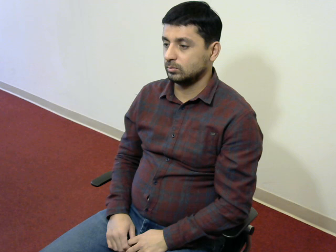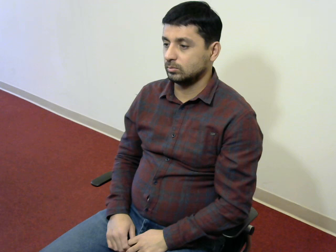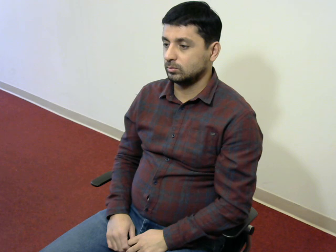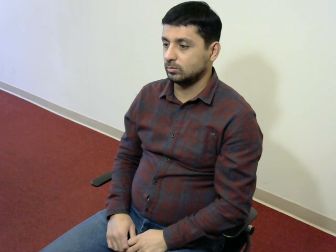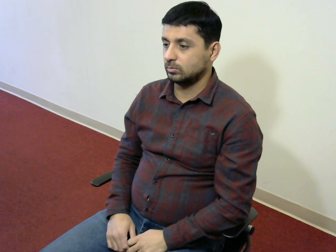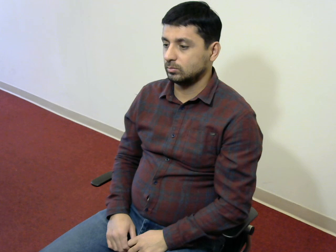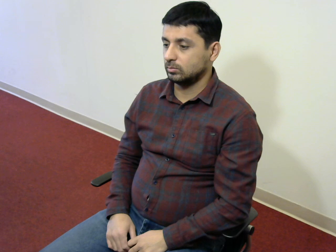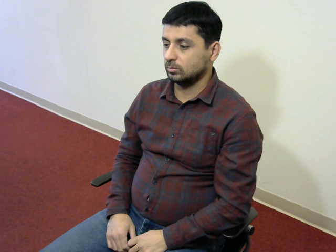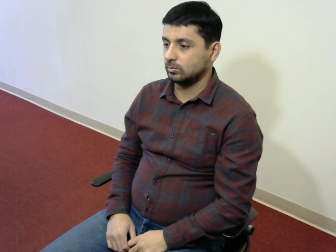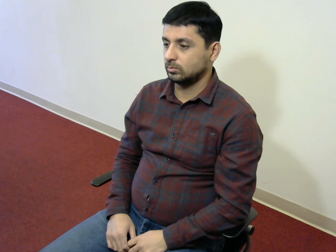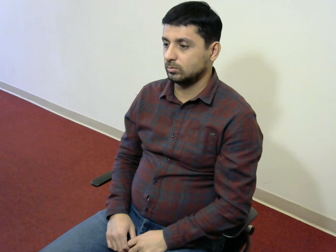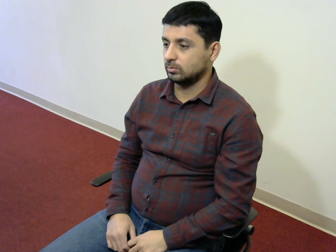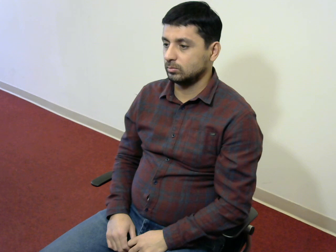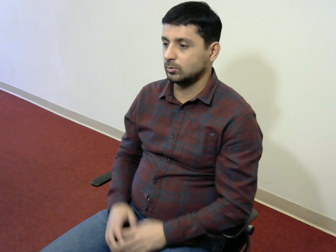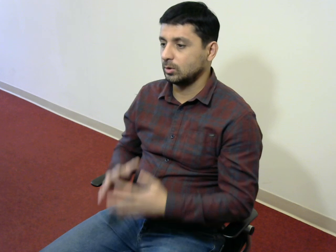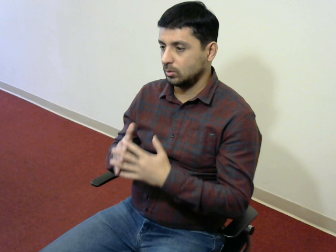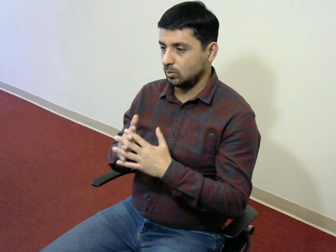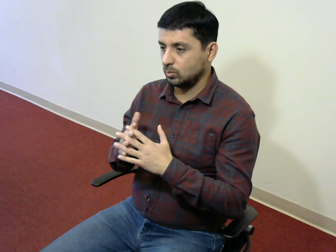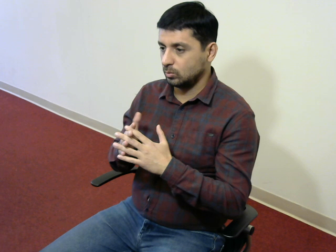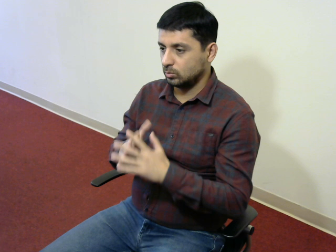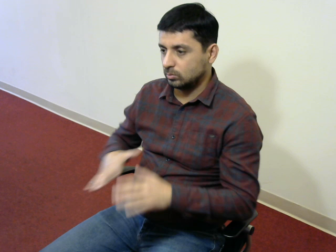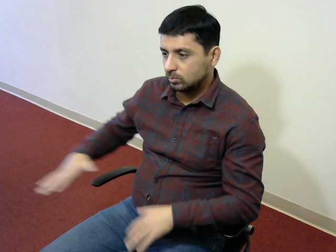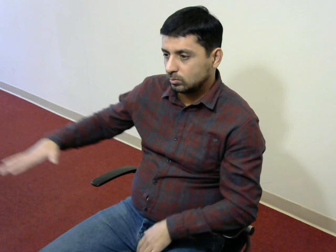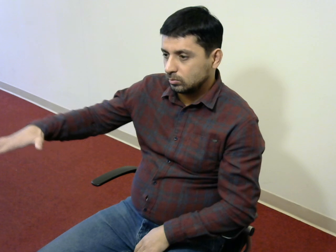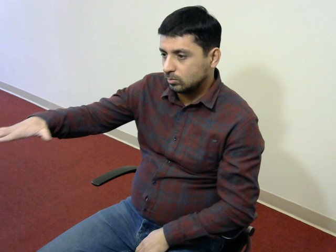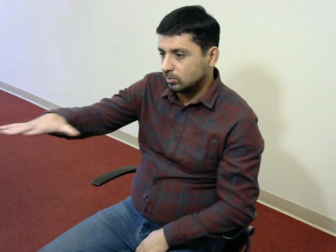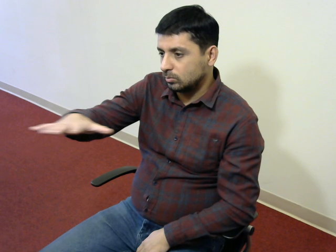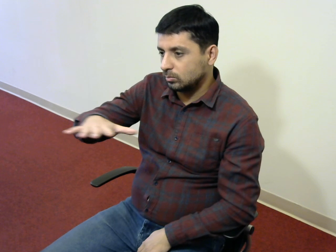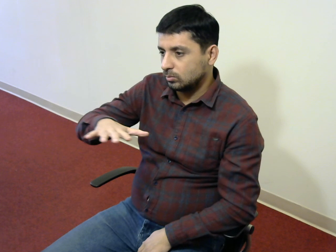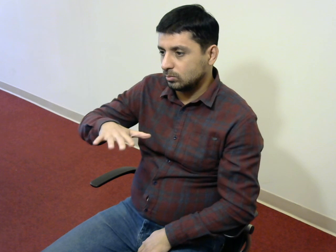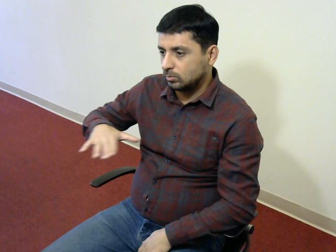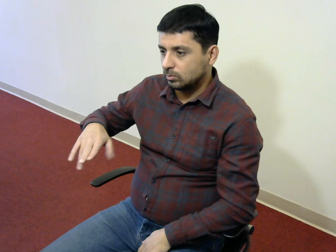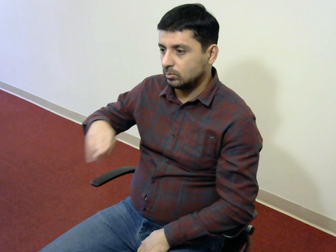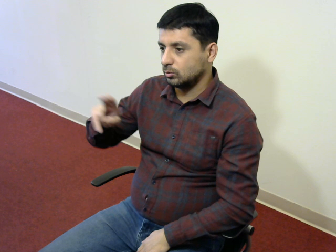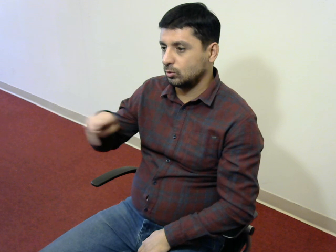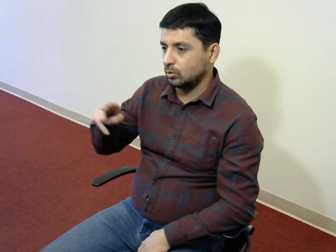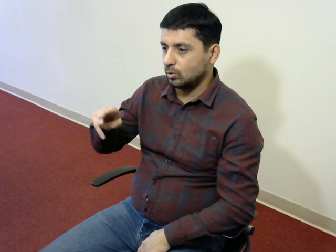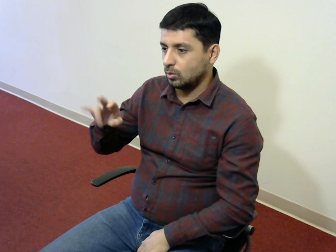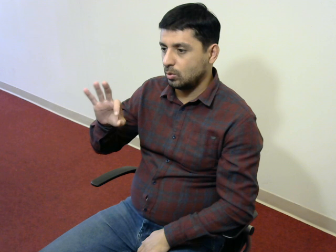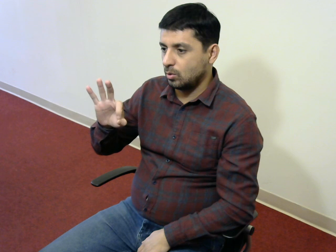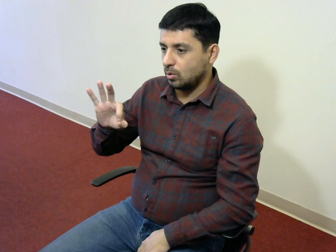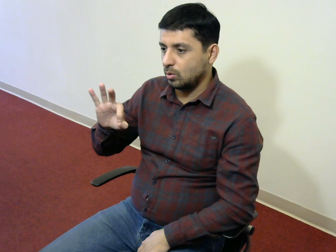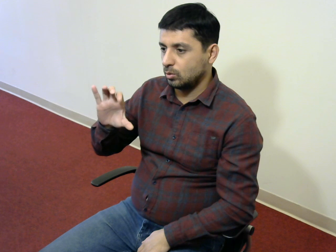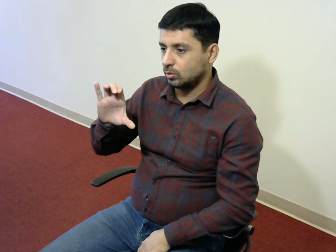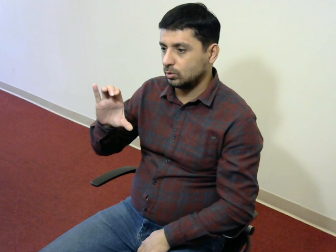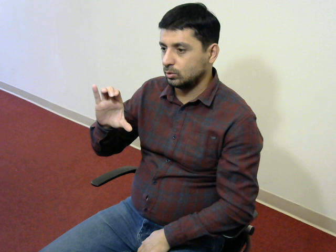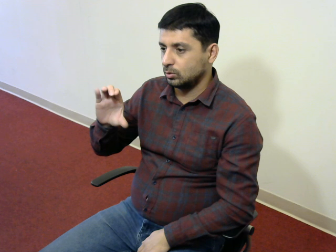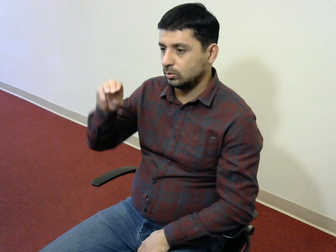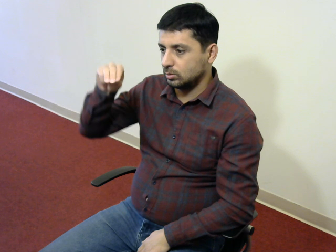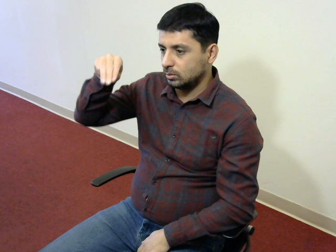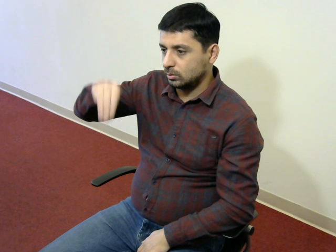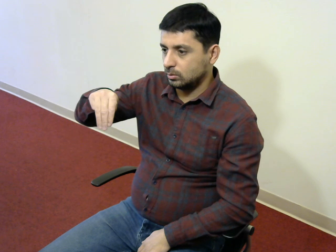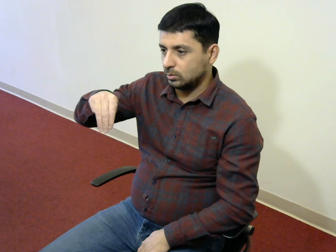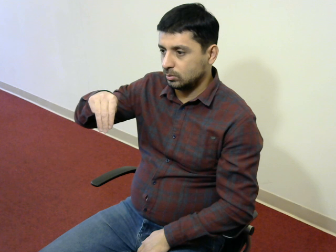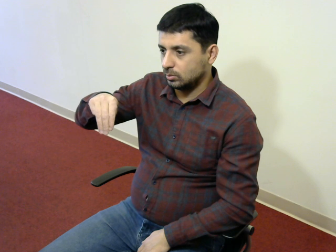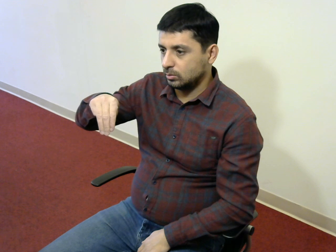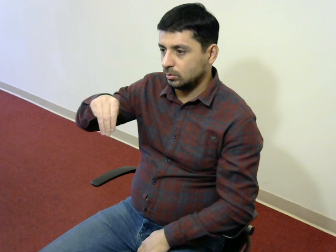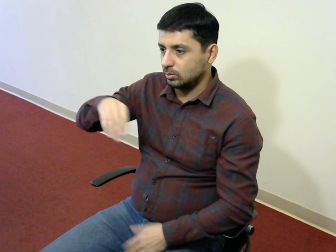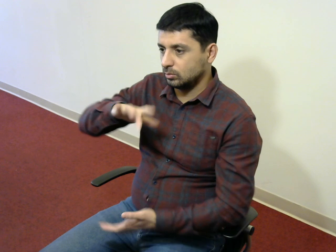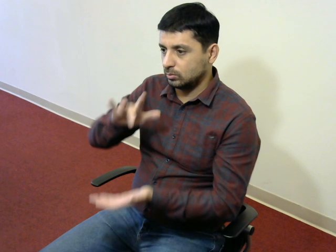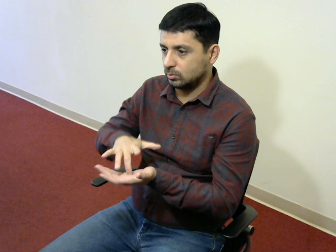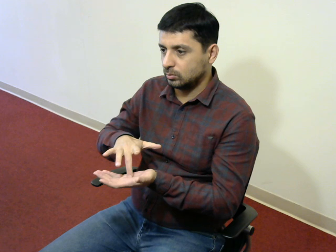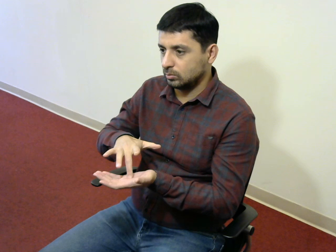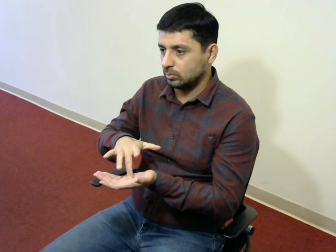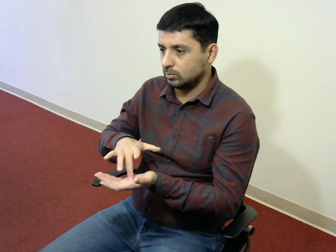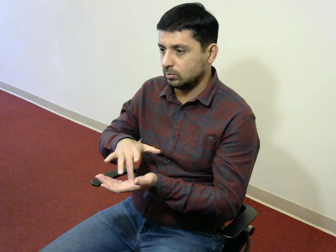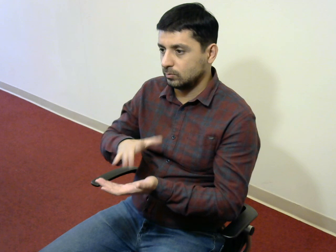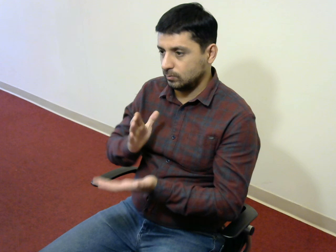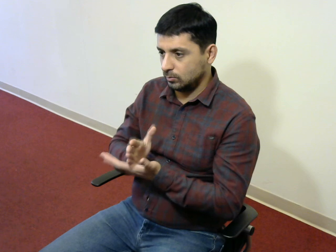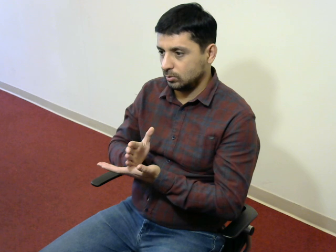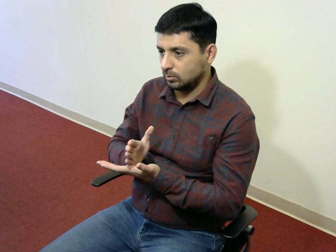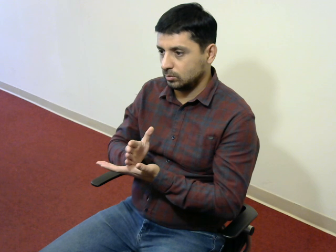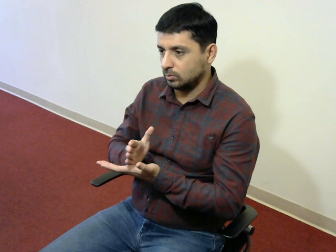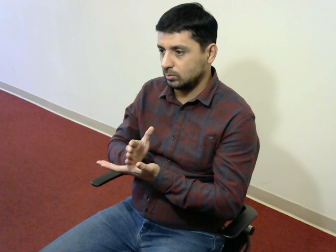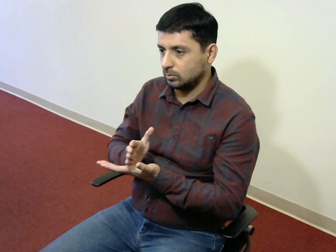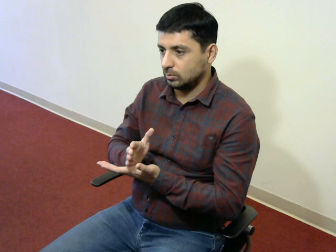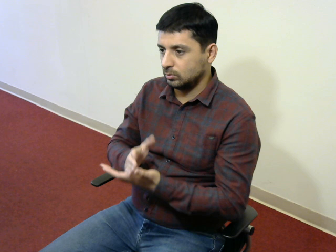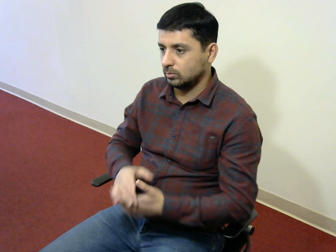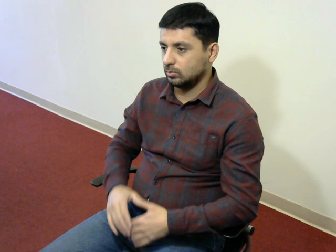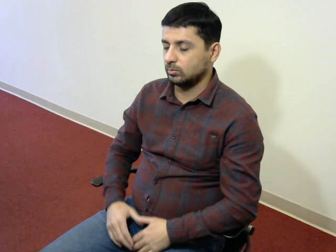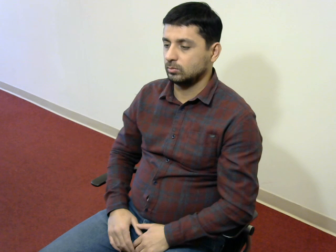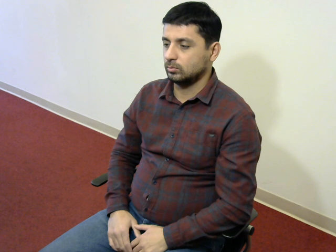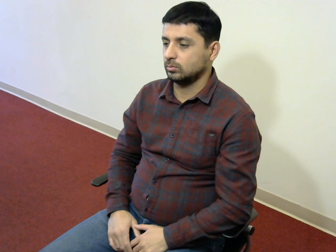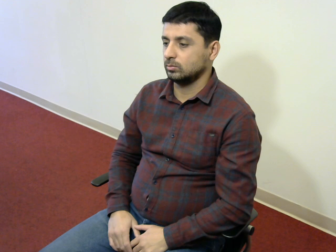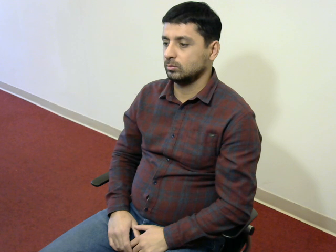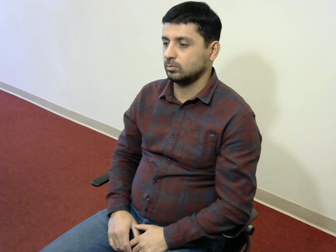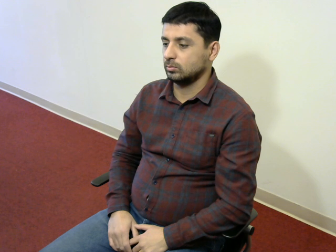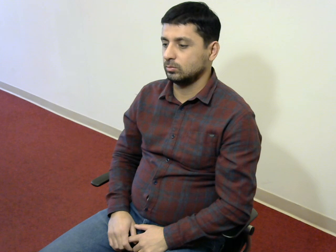Rayonlarda DOST Mərkəzləri varmı?